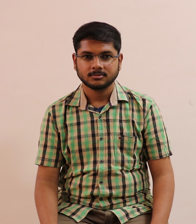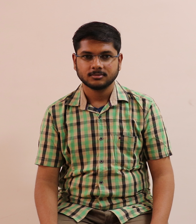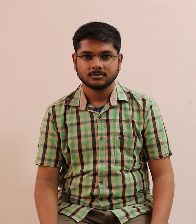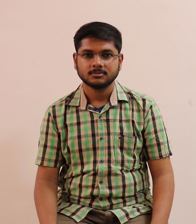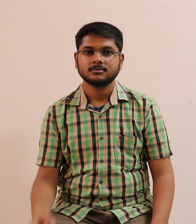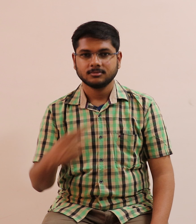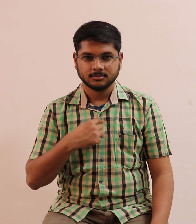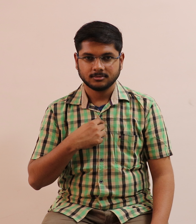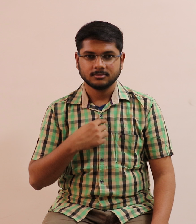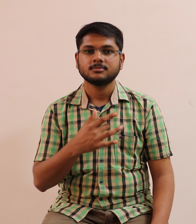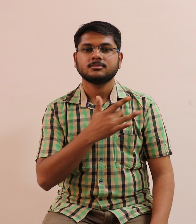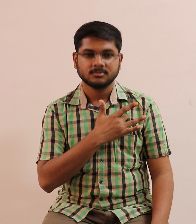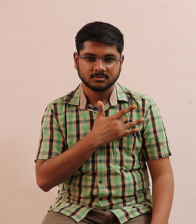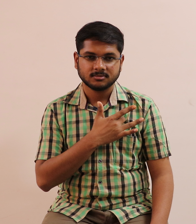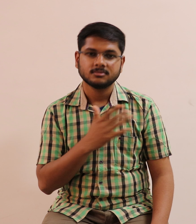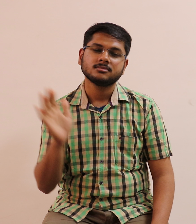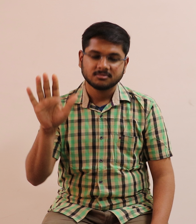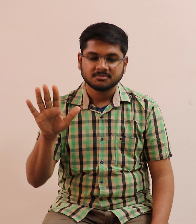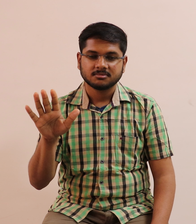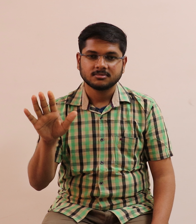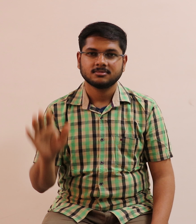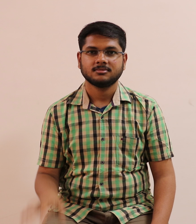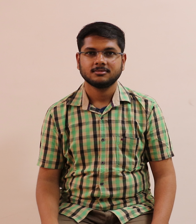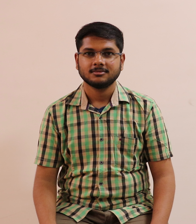i got hurt